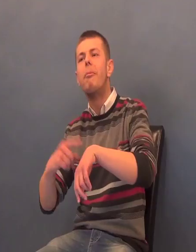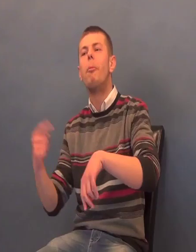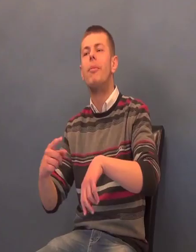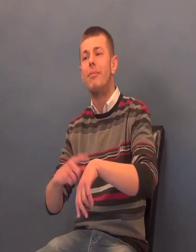O której godzinie przyjdziesz?